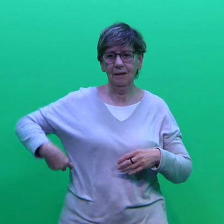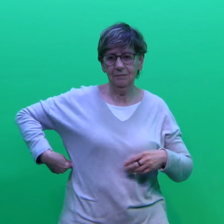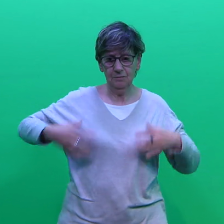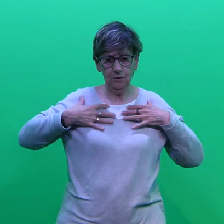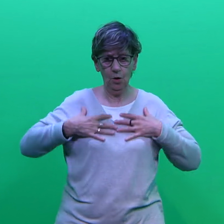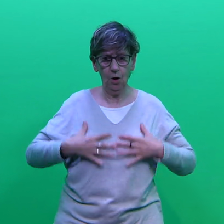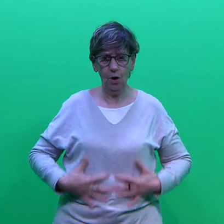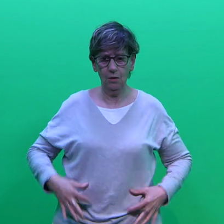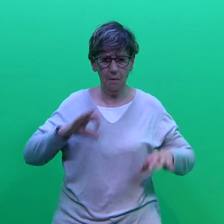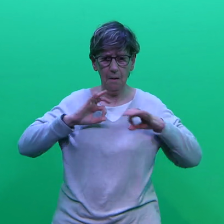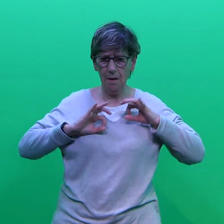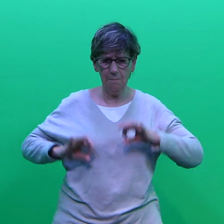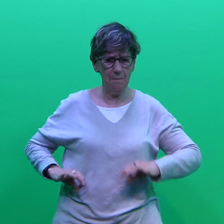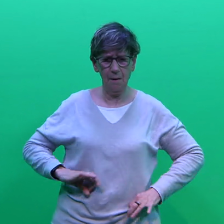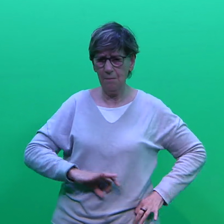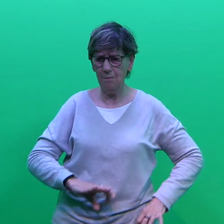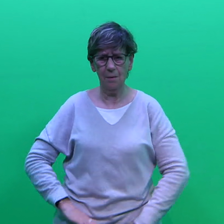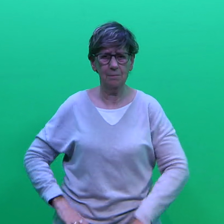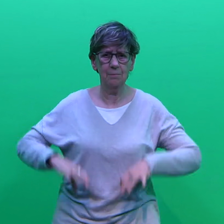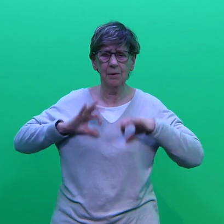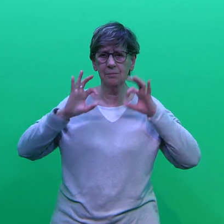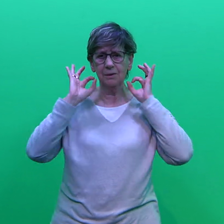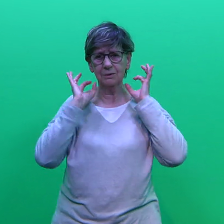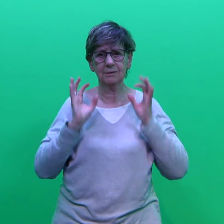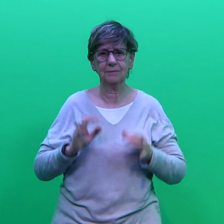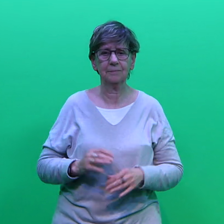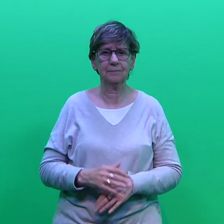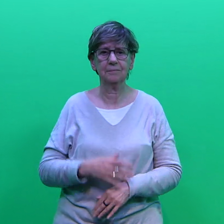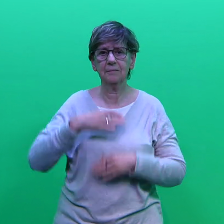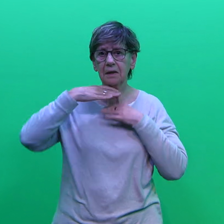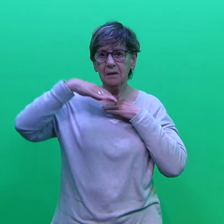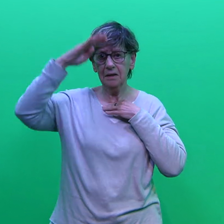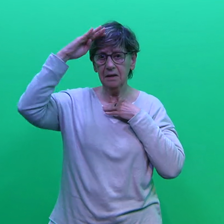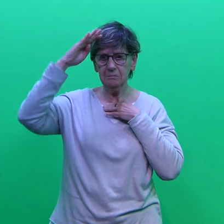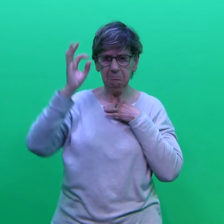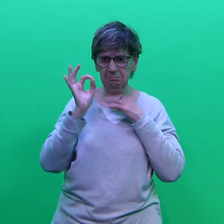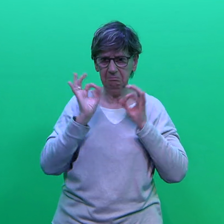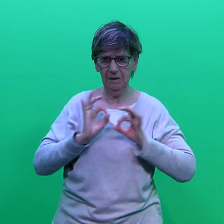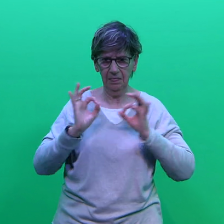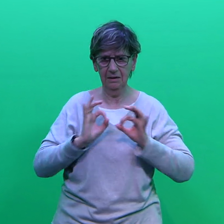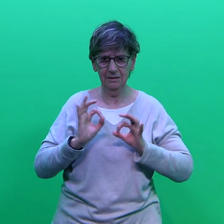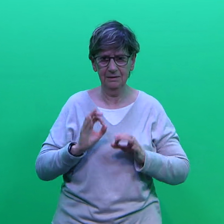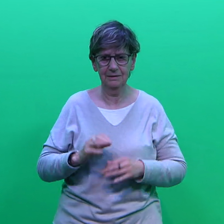Té l'esquena i tot el cos ple de taques, per tot arreu, però a la cara no en té.